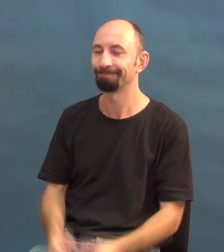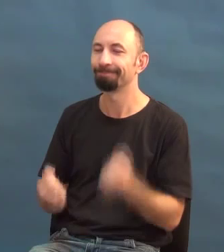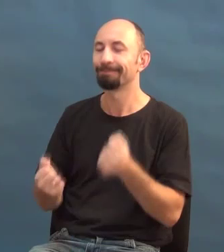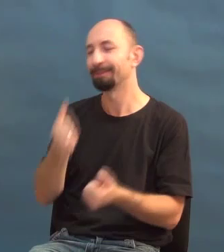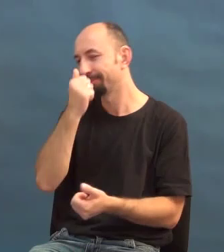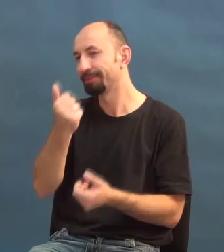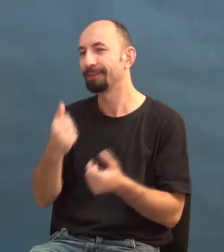Trudno, że nie możesz.